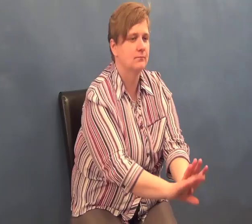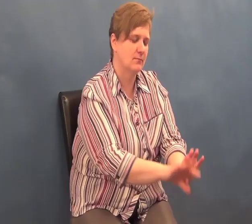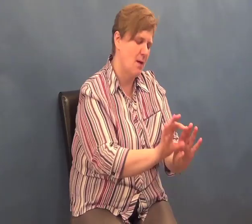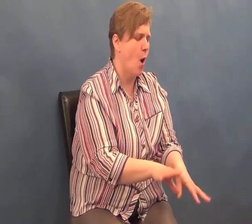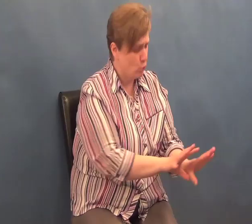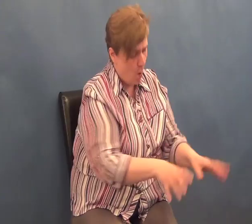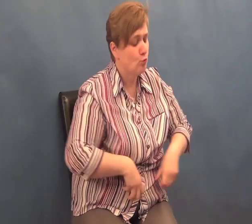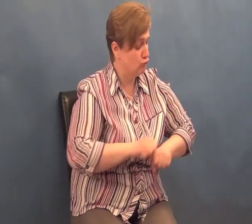Kończy wrzucać.